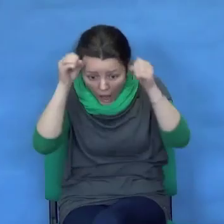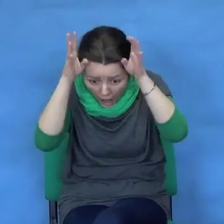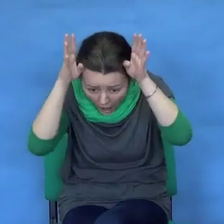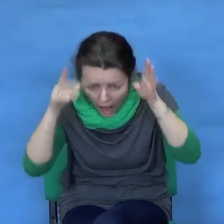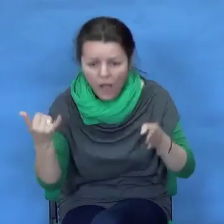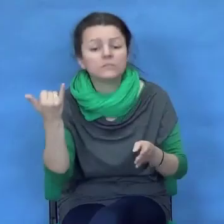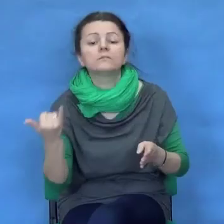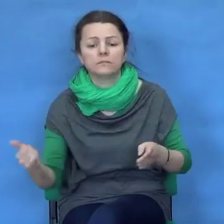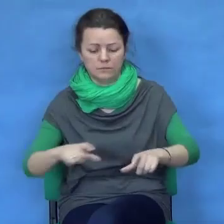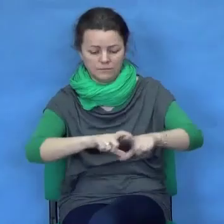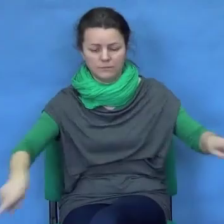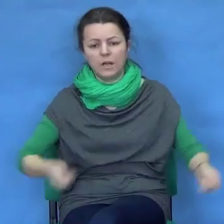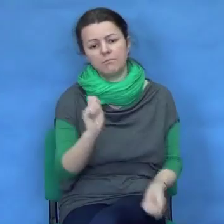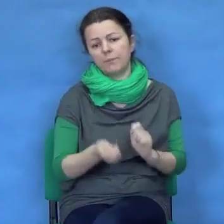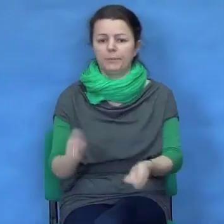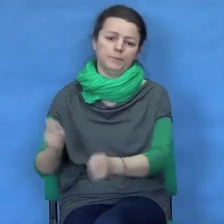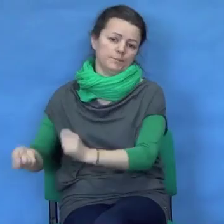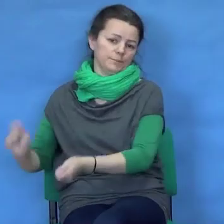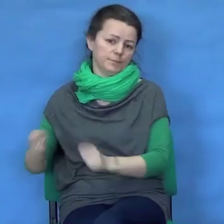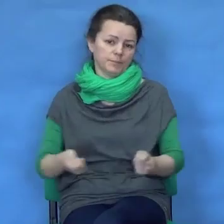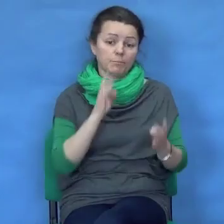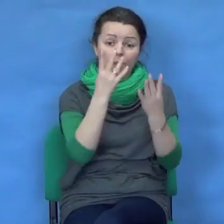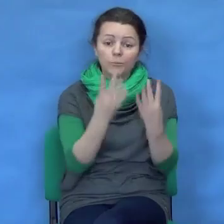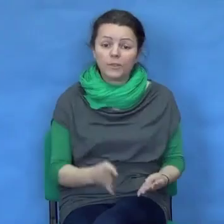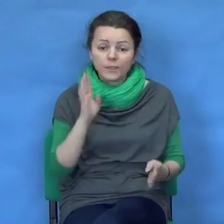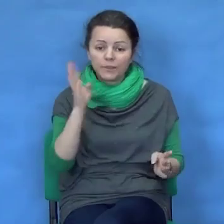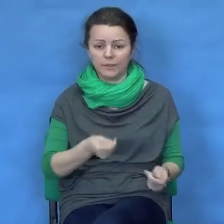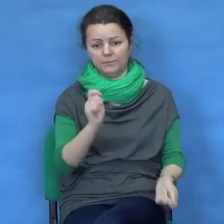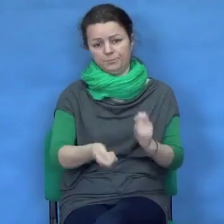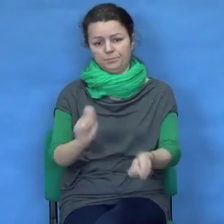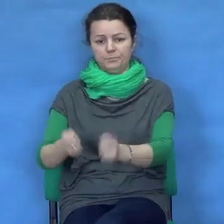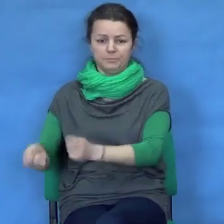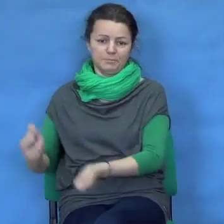Zobaczył swoje dziecko, które gra na kawałku płotu jak na cymbałkach.